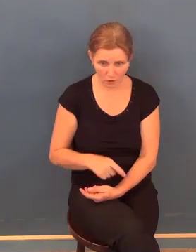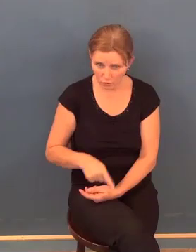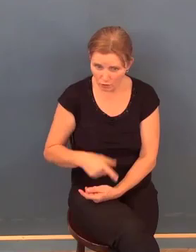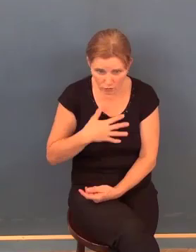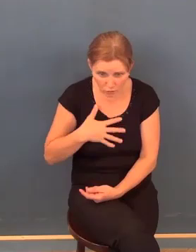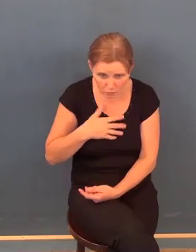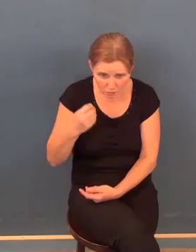One nie lubią prysznica?